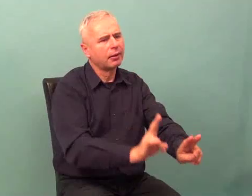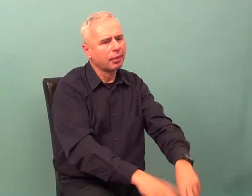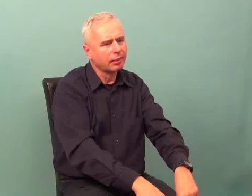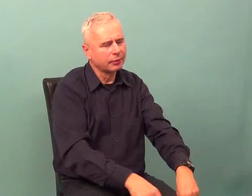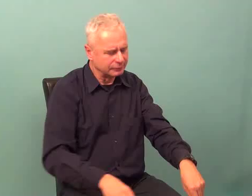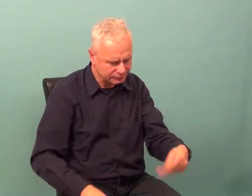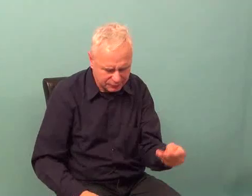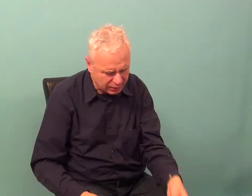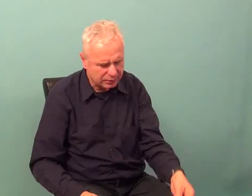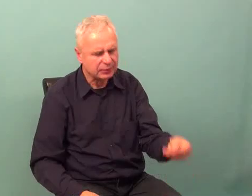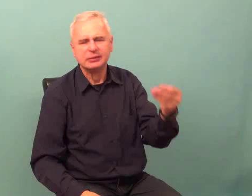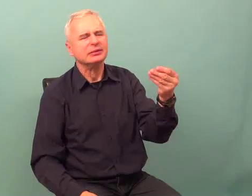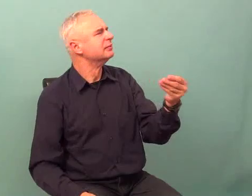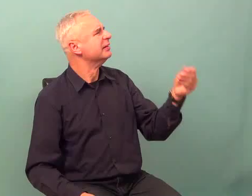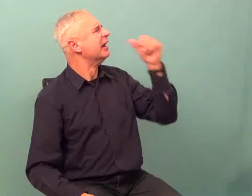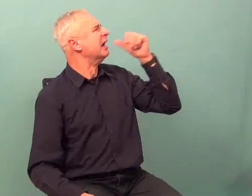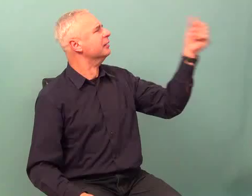Podnieśli go i zawołali na chłopaka.